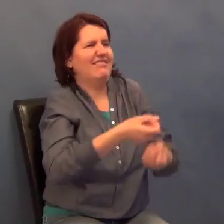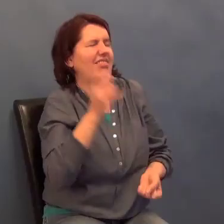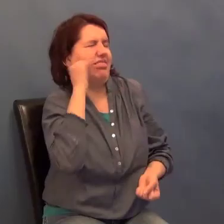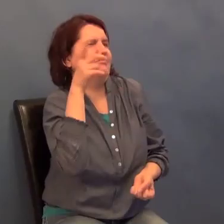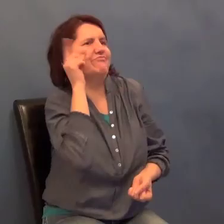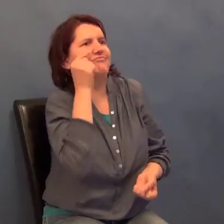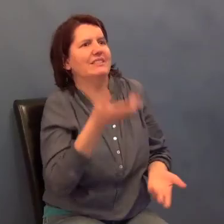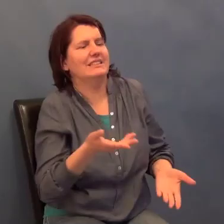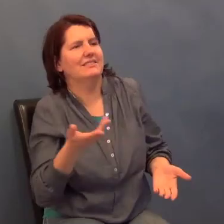Mężczyzna jest głuchy. Śpi.